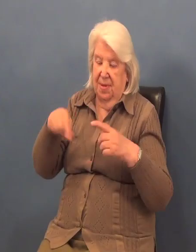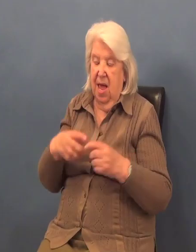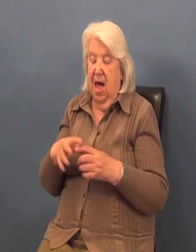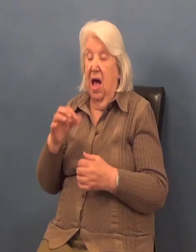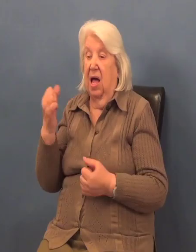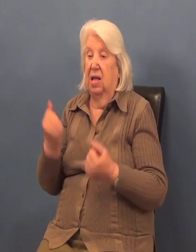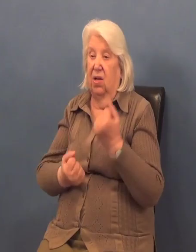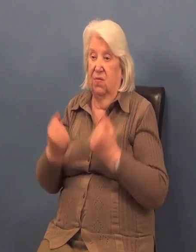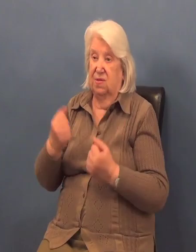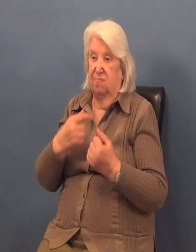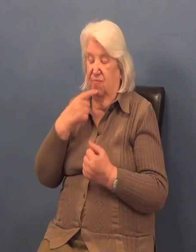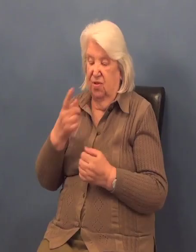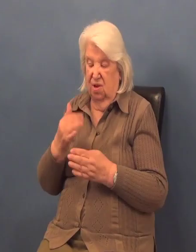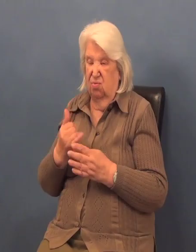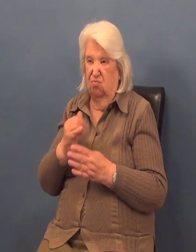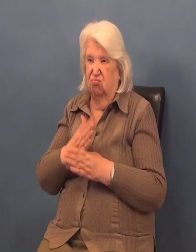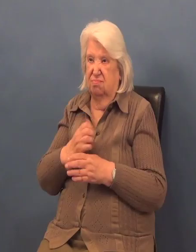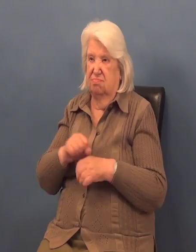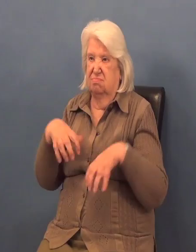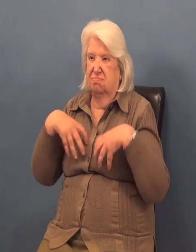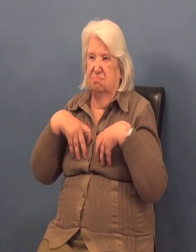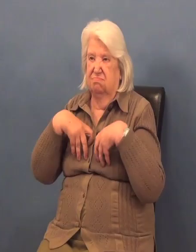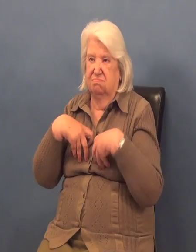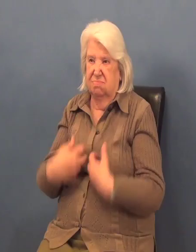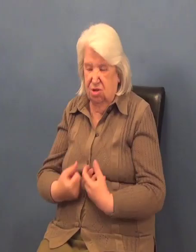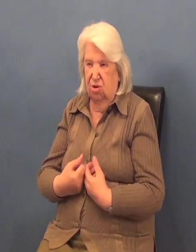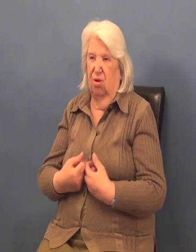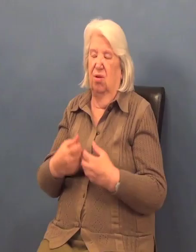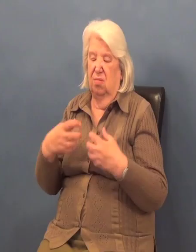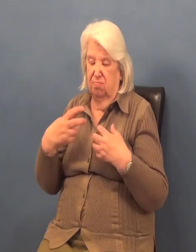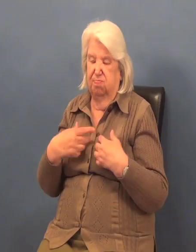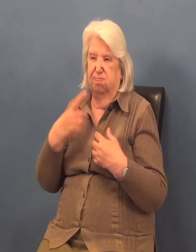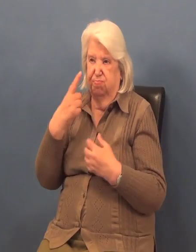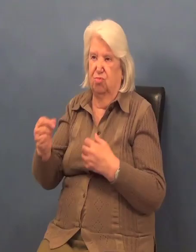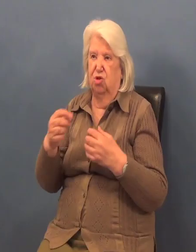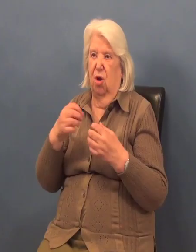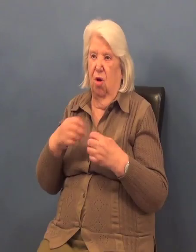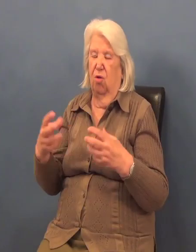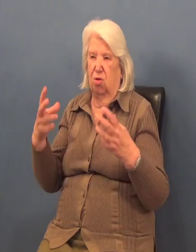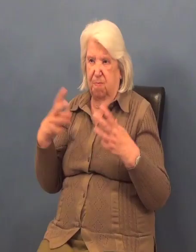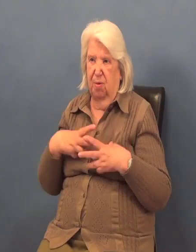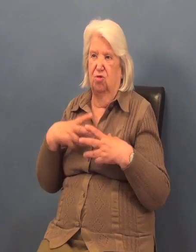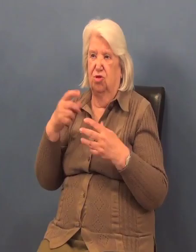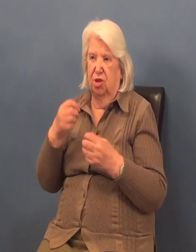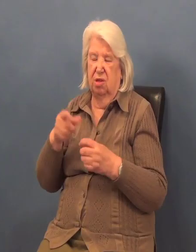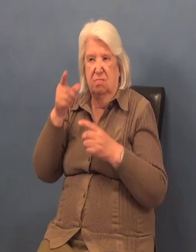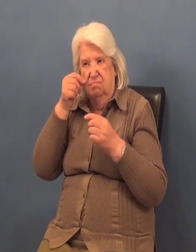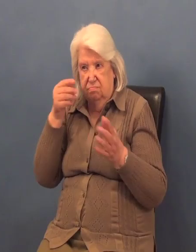A kierowca mówi, że już jest zmęczony, pójdzie odpocząć i spać.